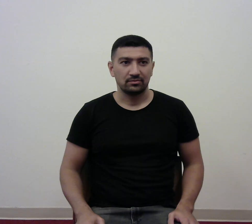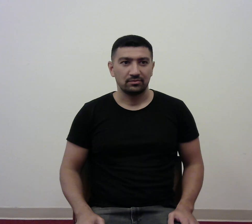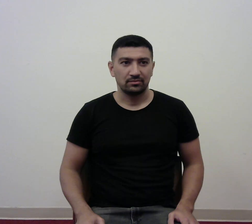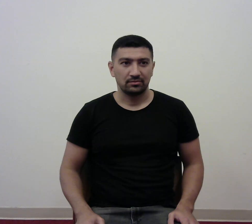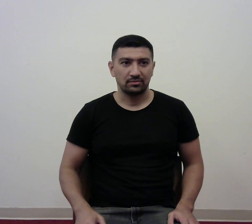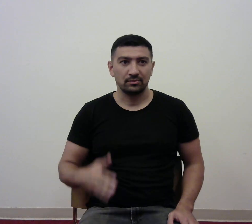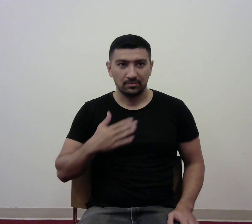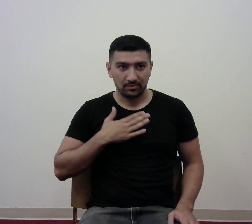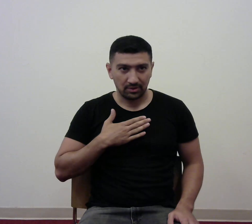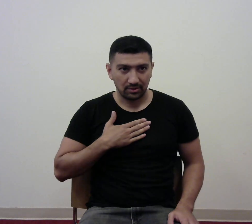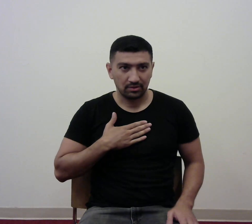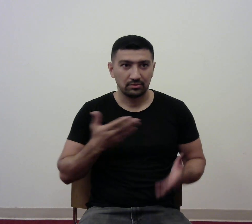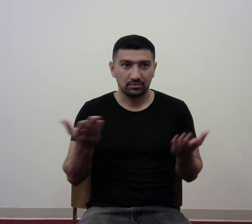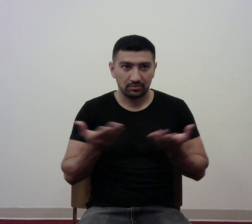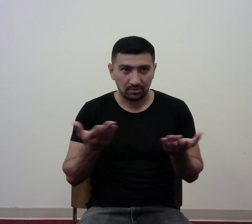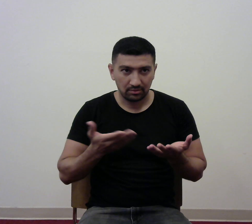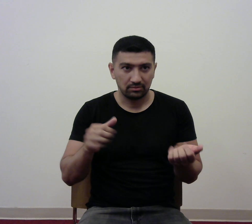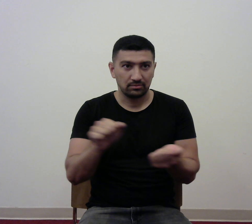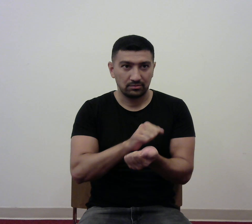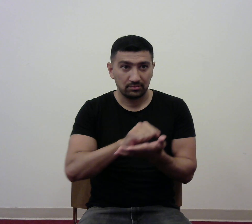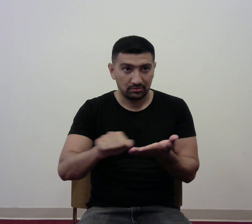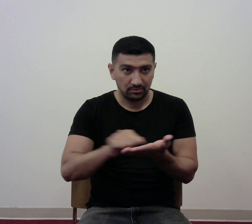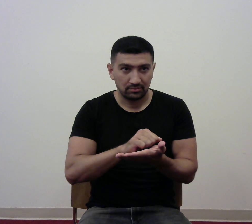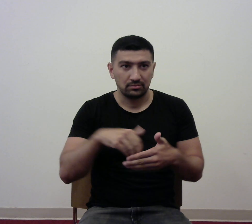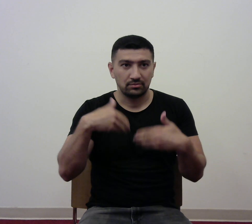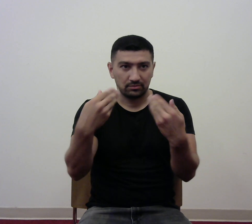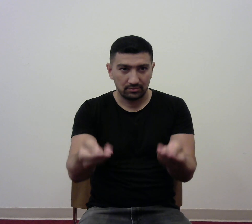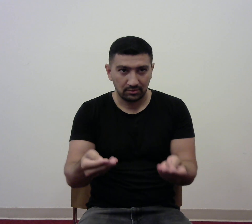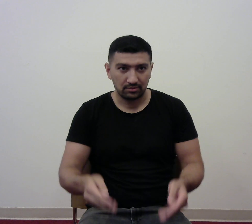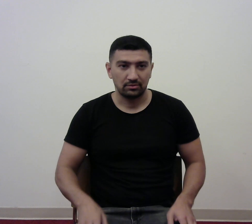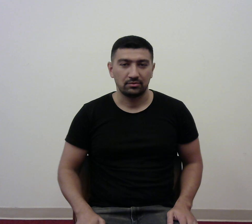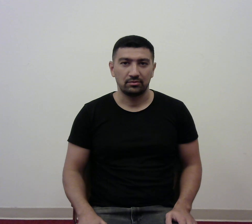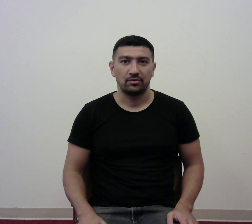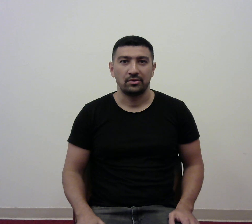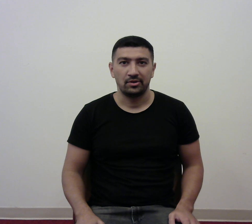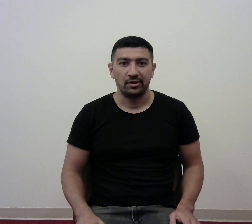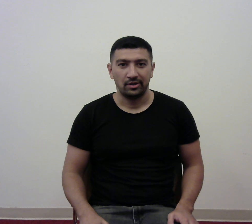Mən hansı sənədləri verməliyəm?